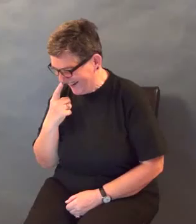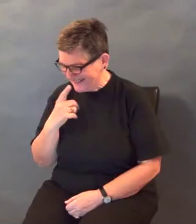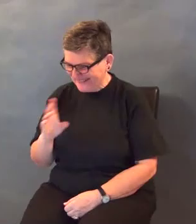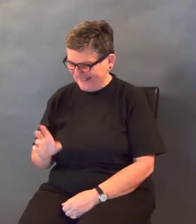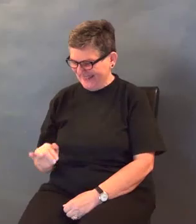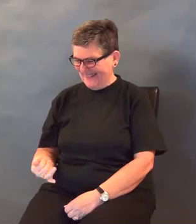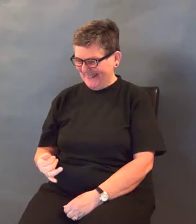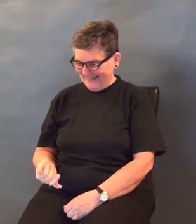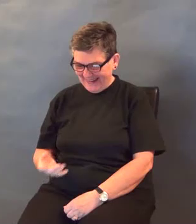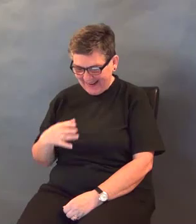Olsztyn, tak.